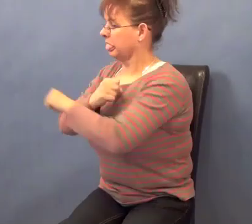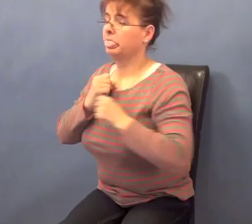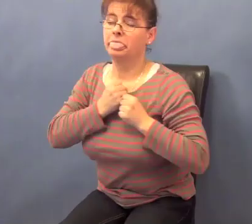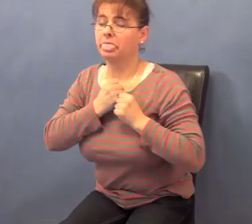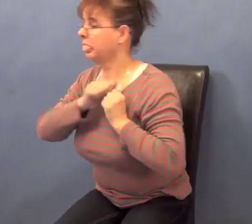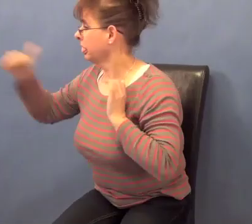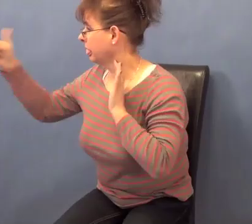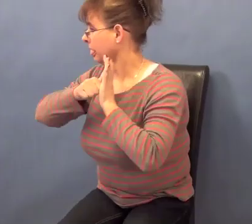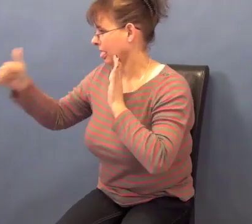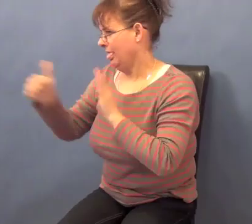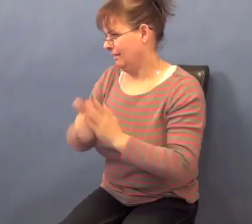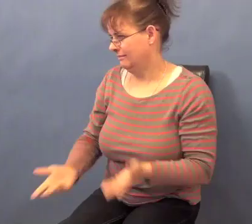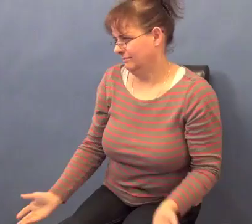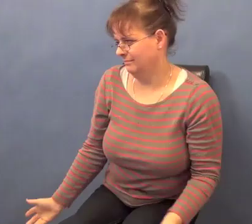Co za dureń chodzi przy bramie.